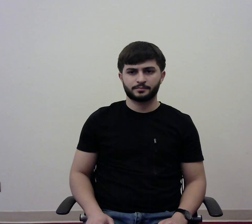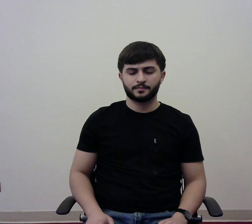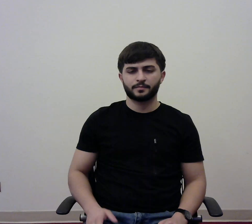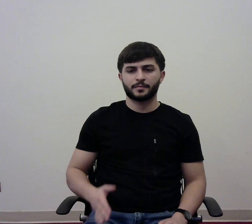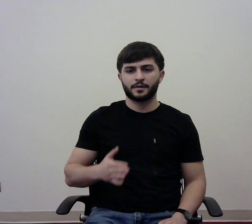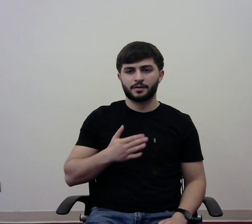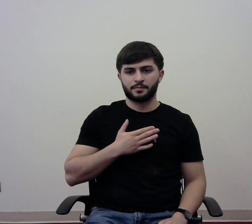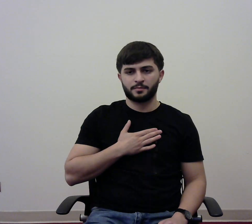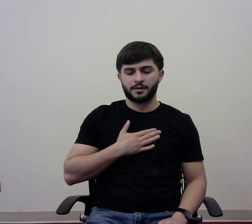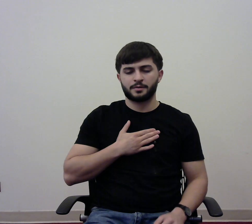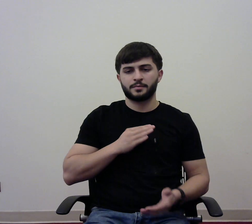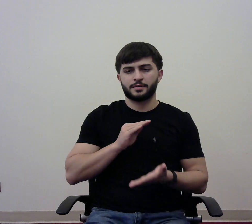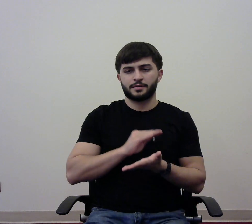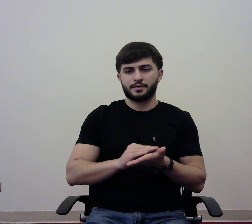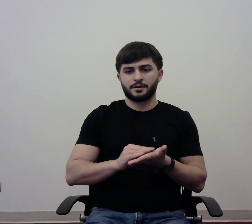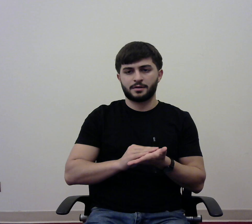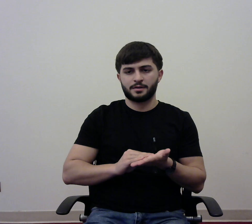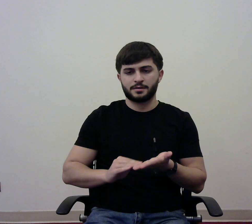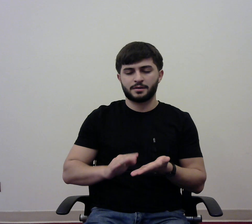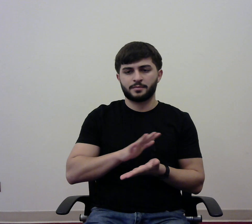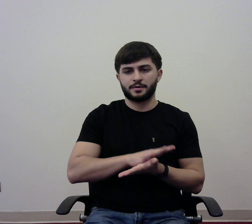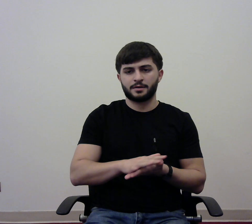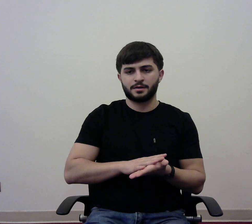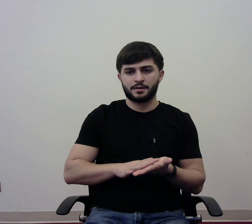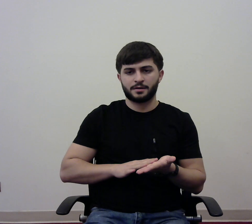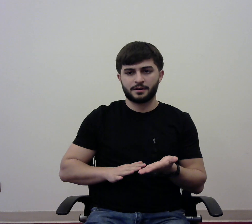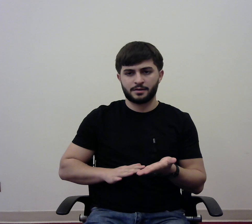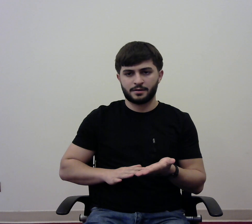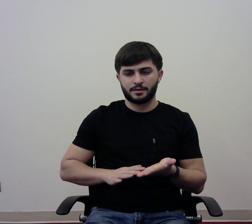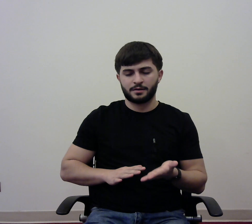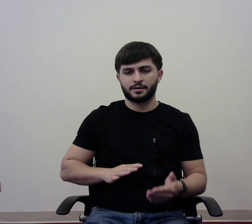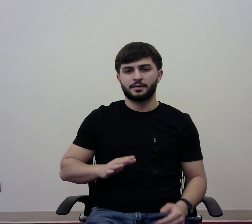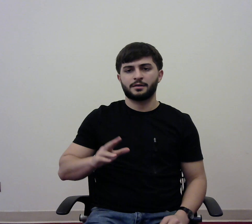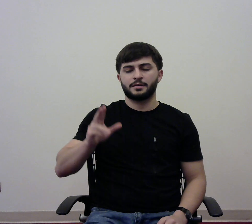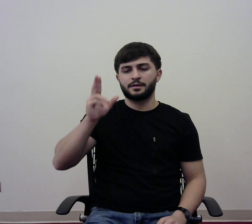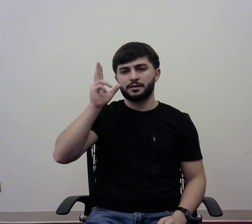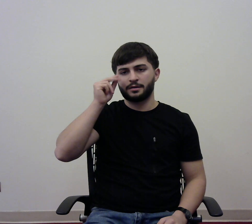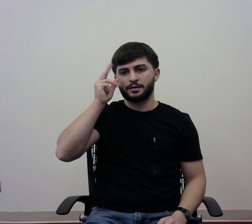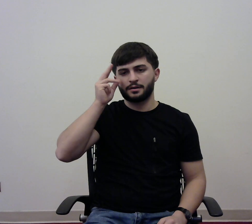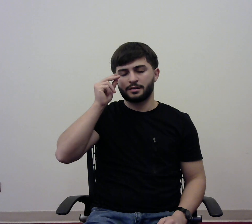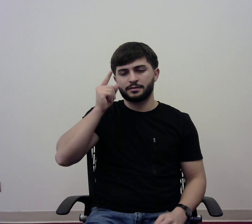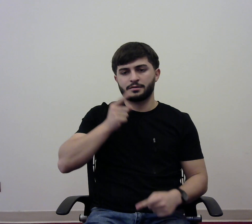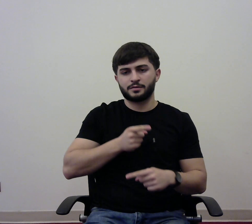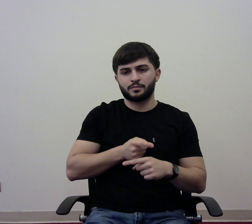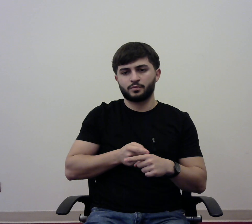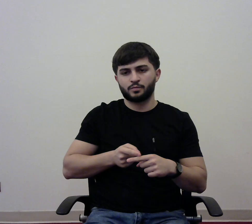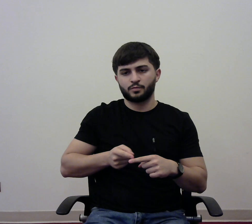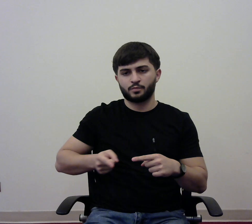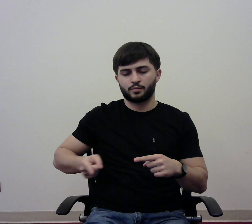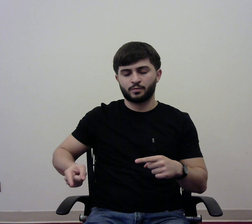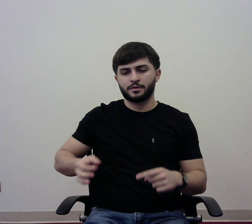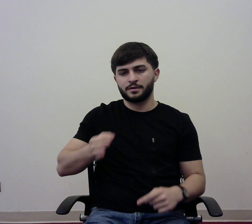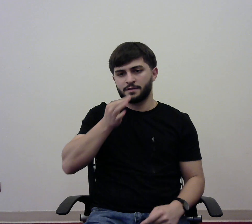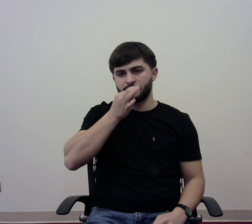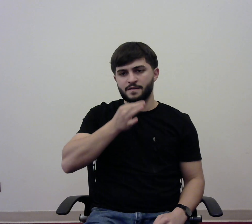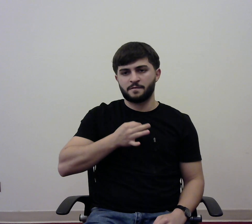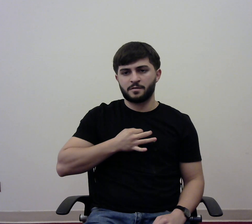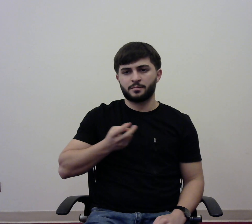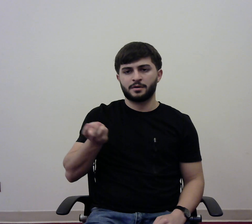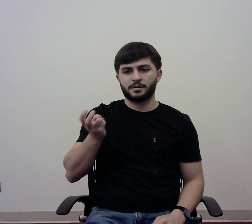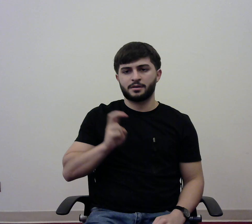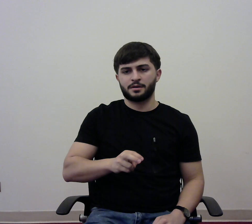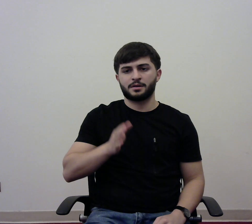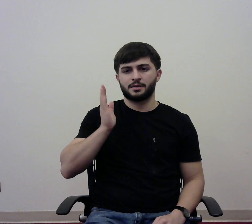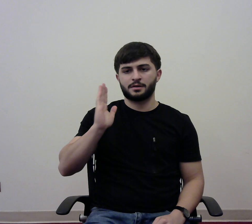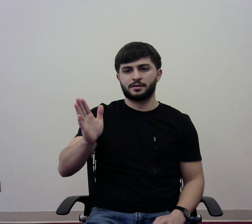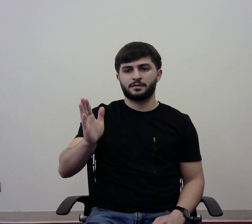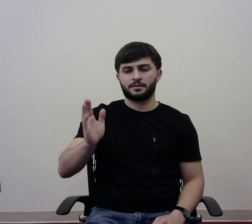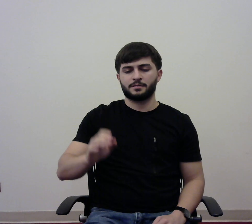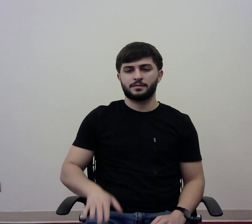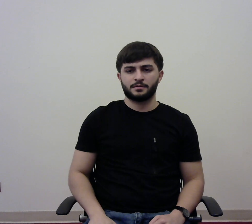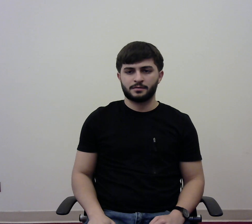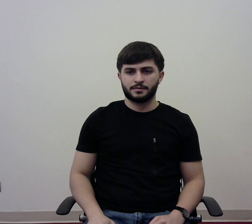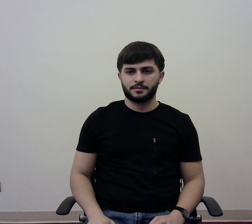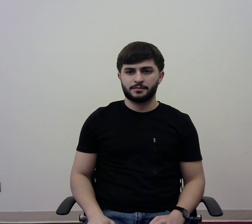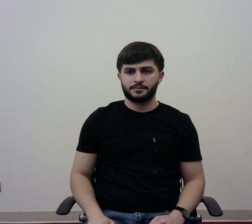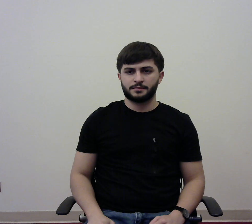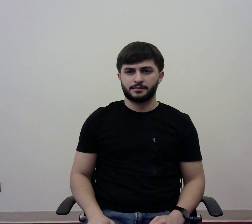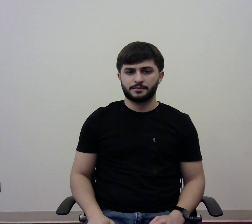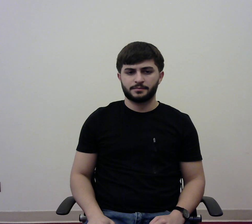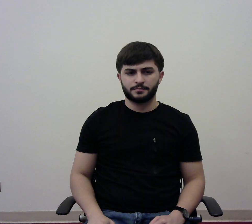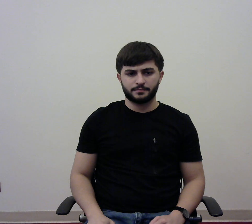Mənim yazdığım ərizəyə hansı müddətdə cavab gələcək?